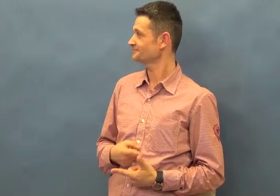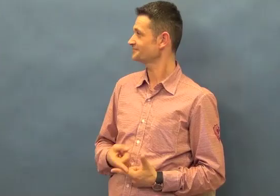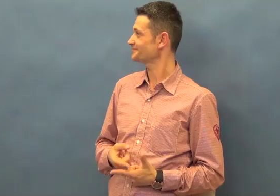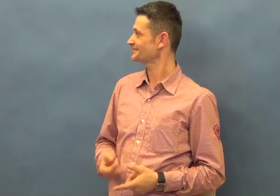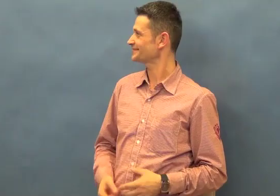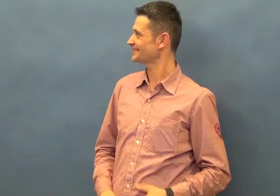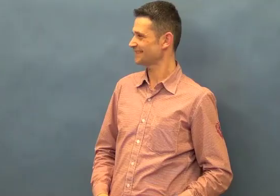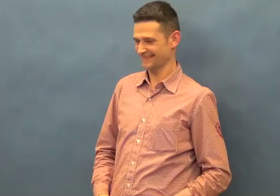Albo-albo.